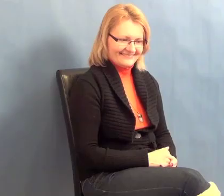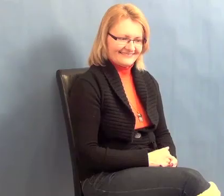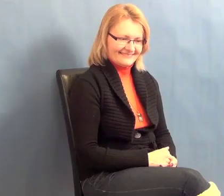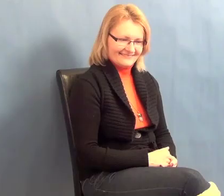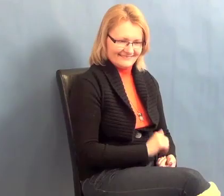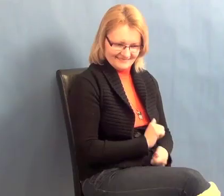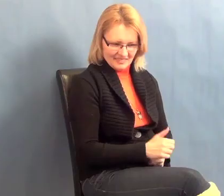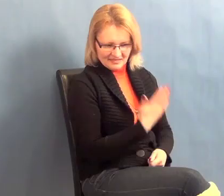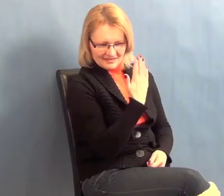Jest, coś wystawione, jest.